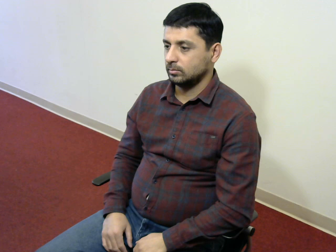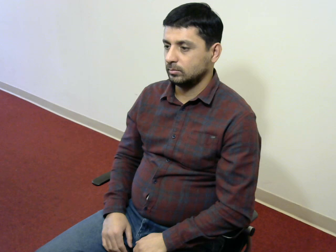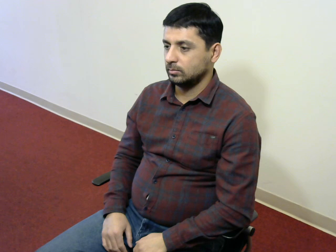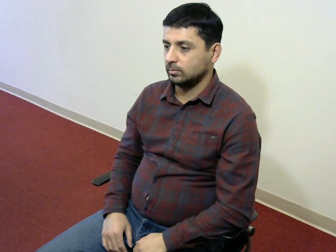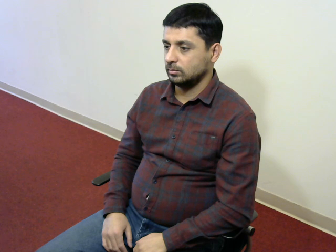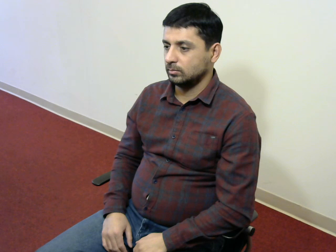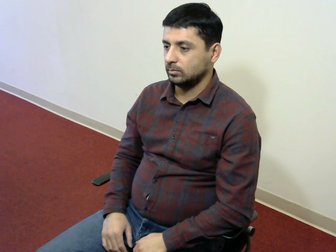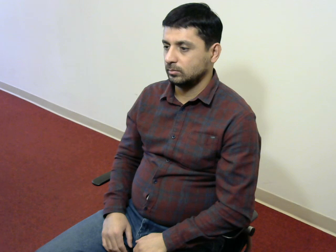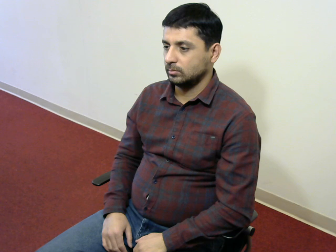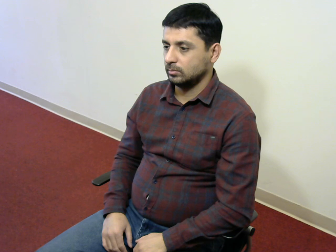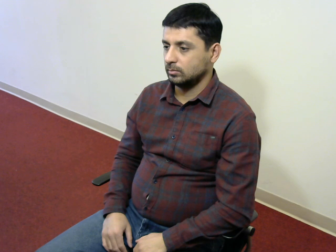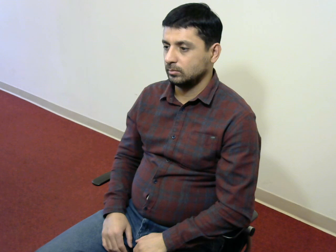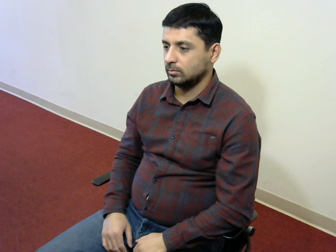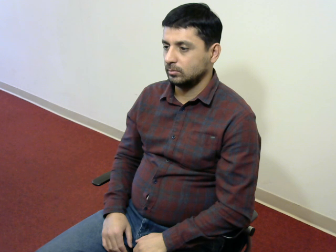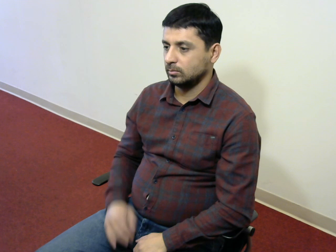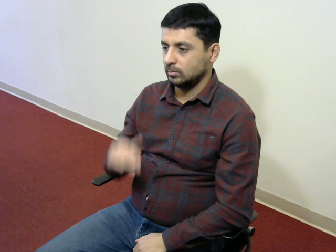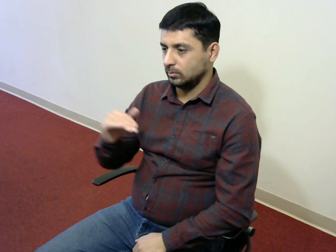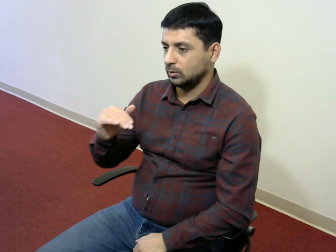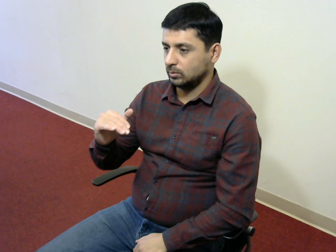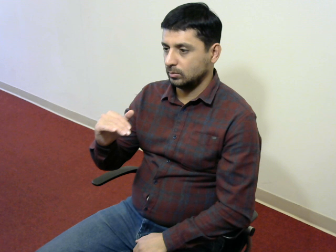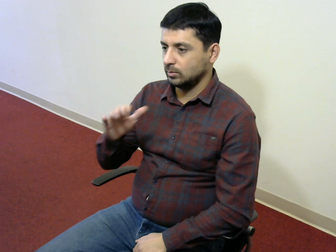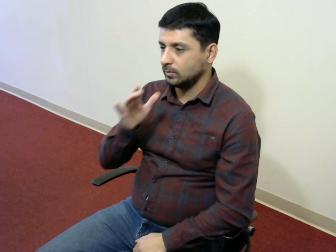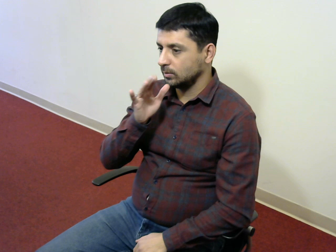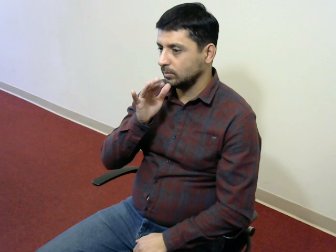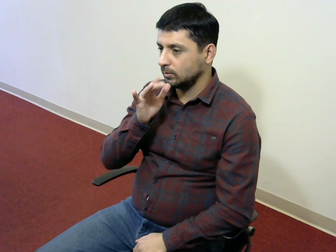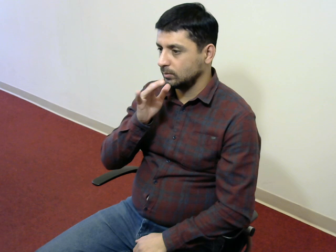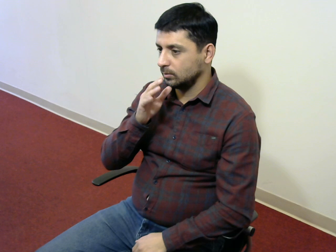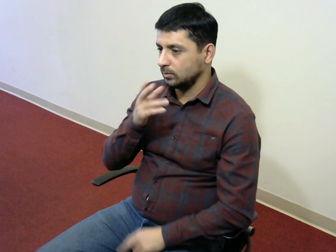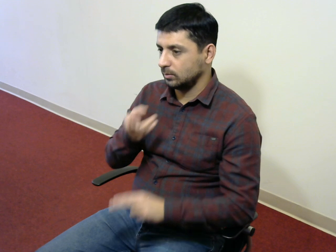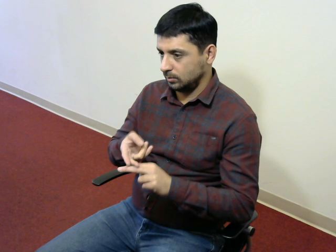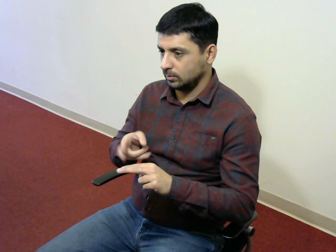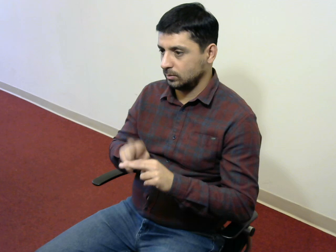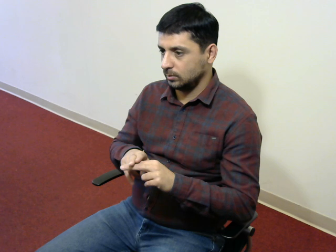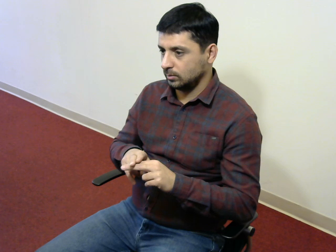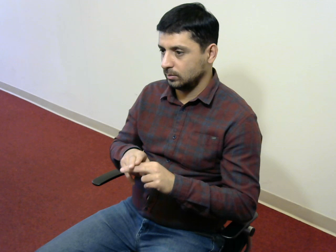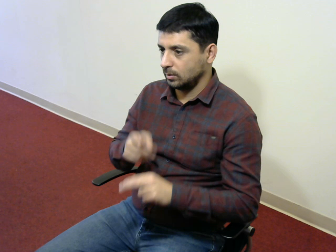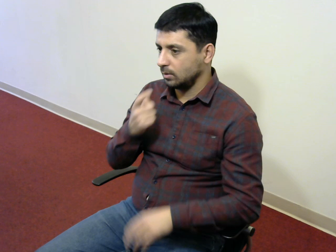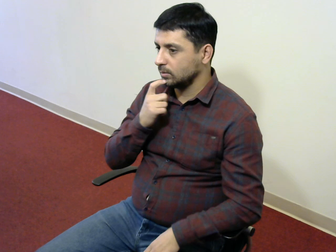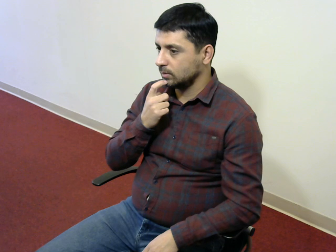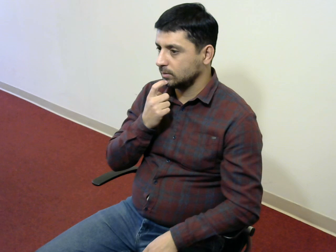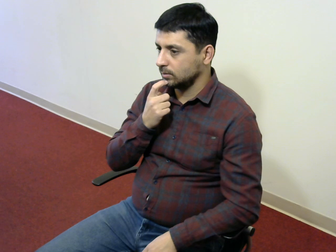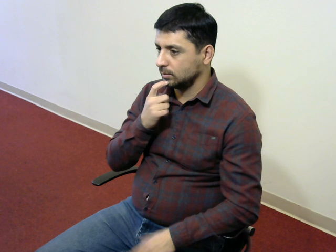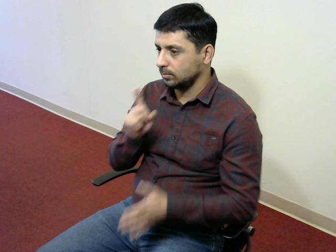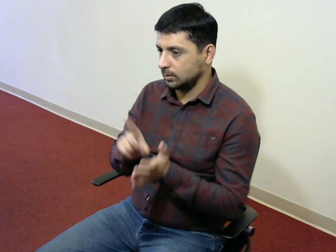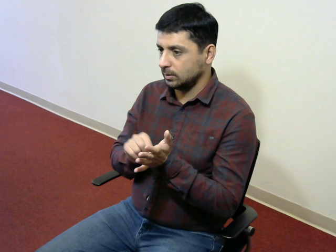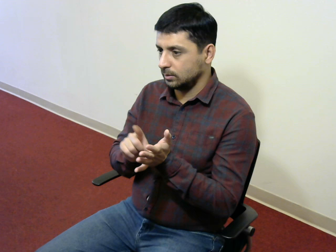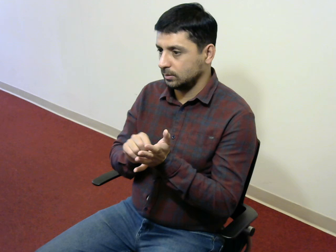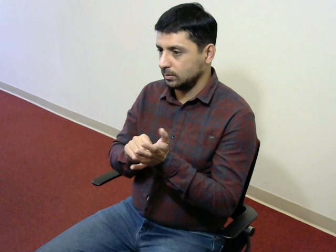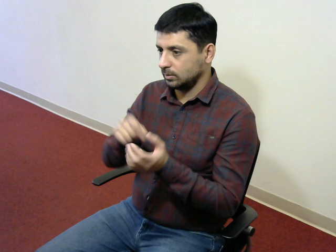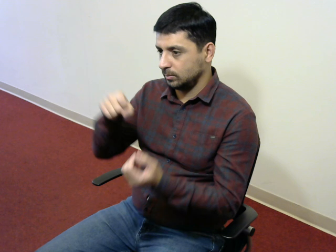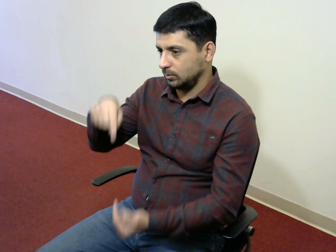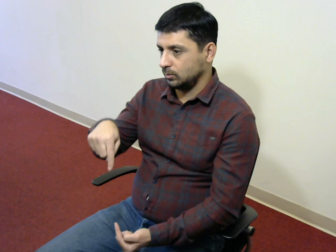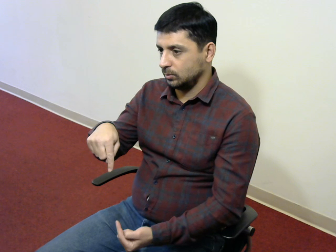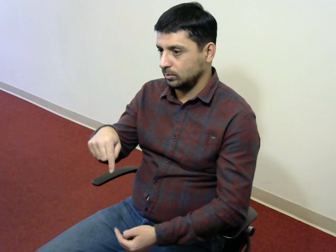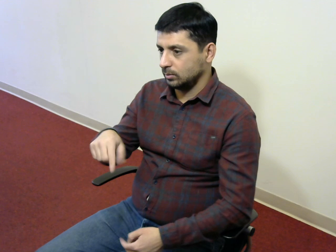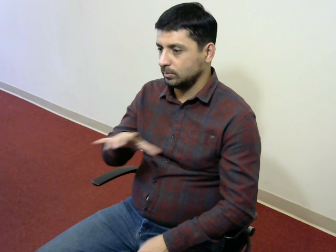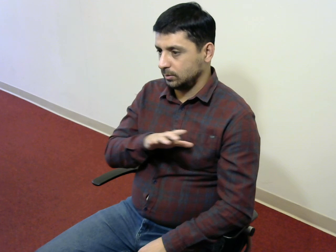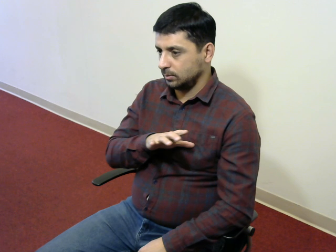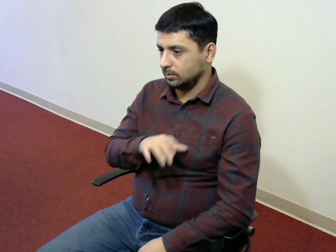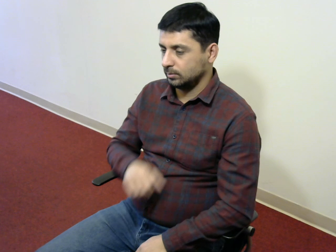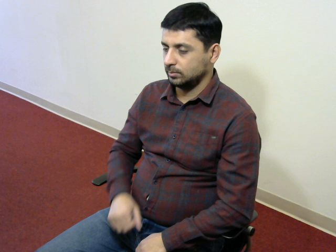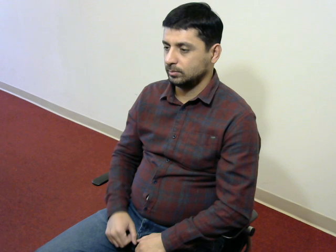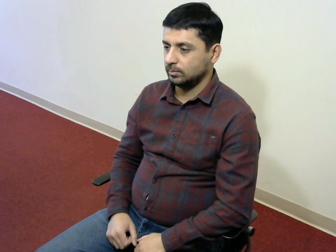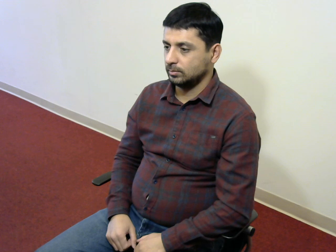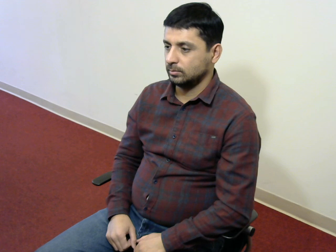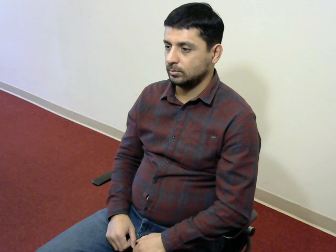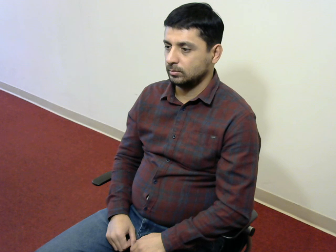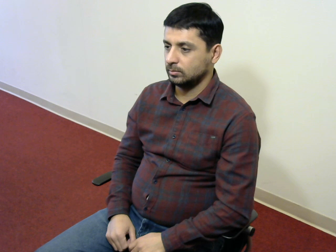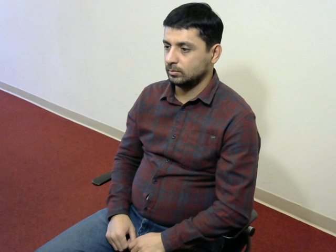Sizə yaşa görə əmək pensiyası təyin olunub